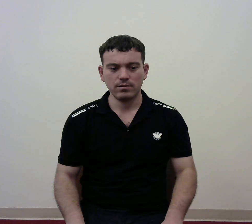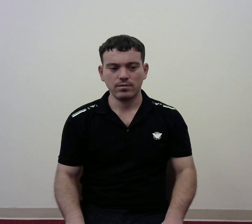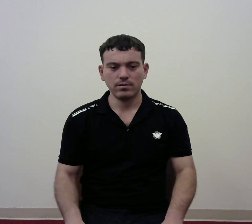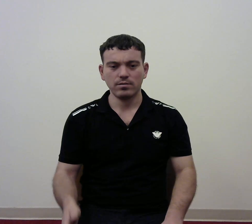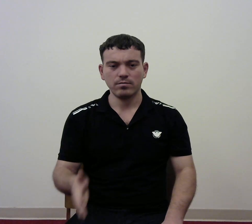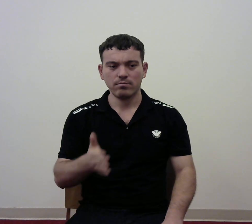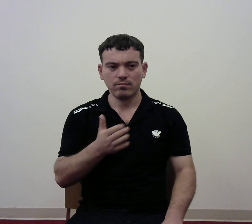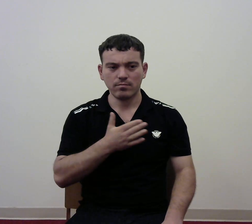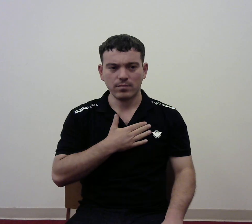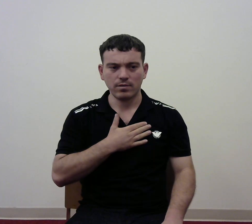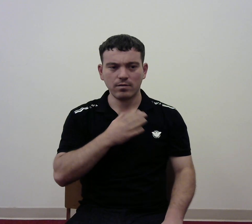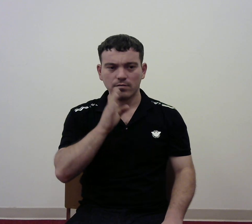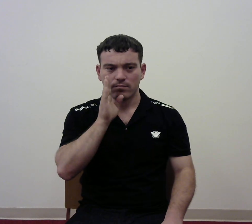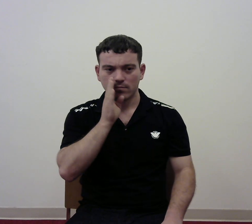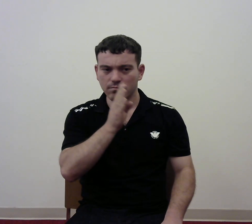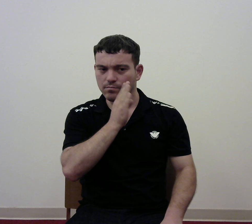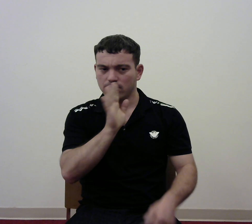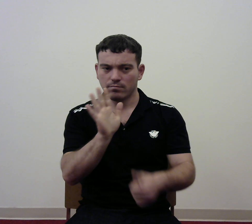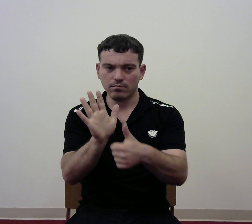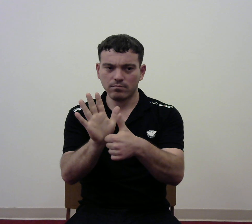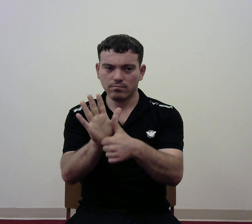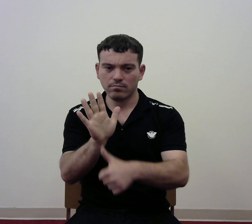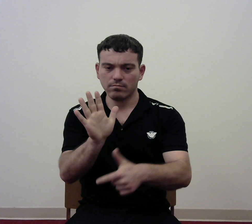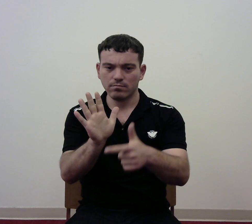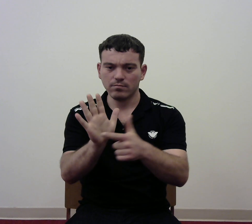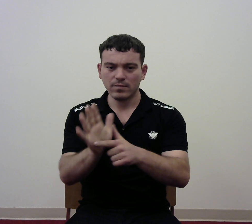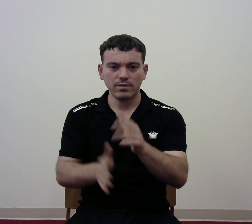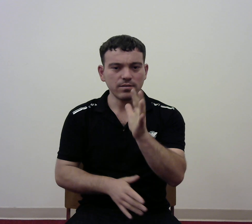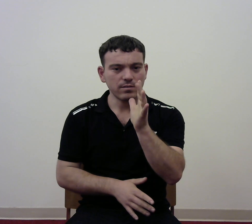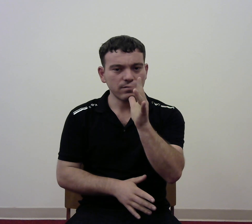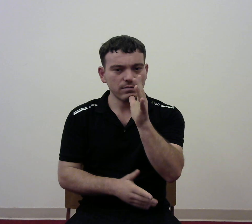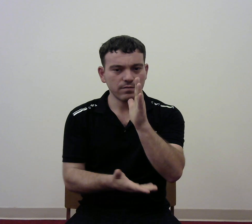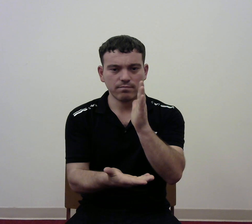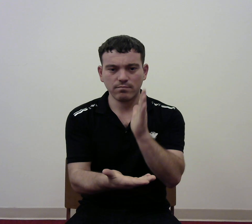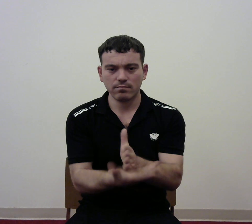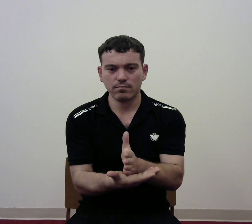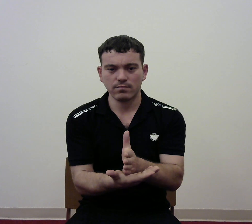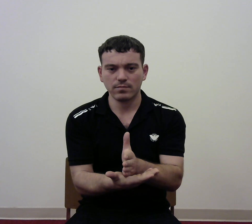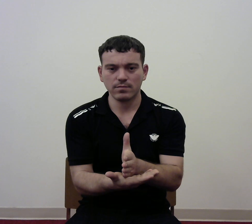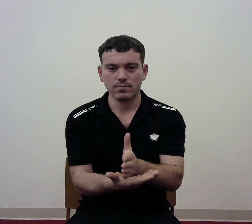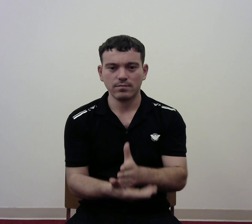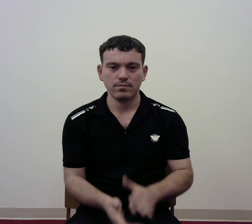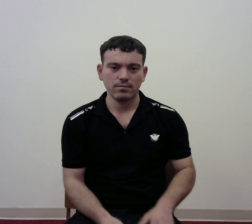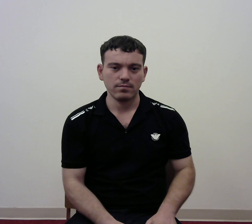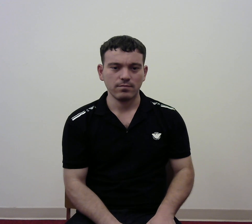Mənim anamın 67 yaşı var